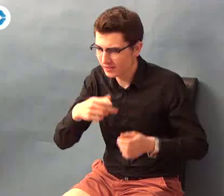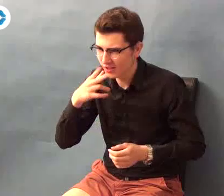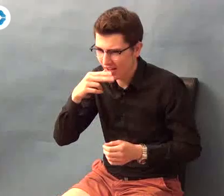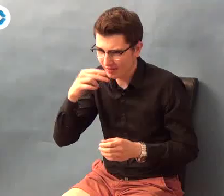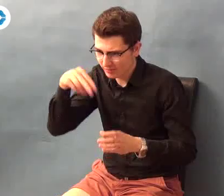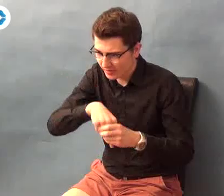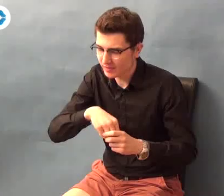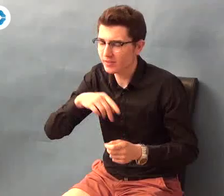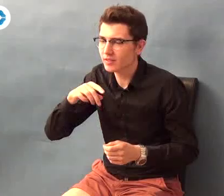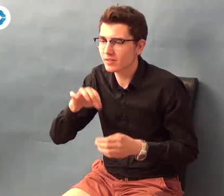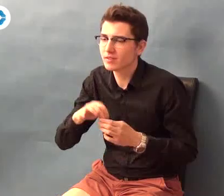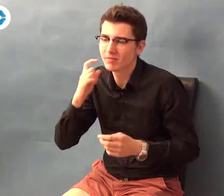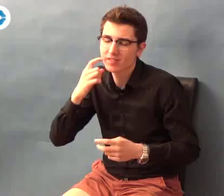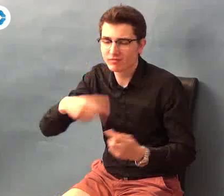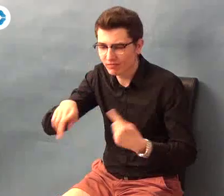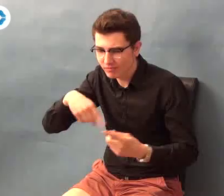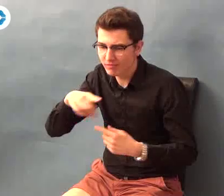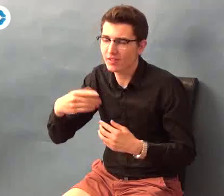Żaba siedzi w środku, bawi się, biega w koło.